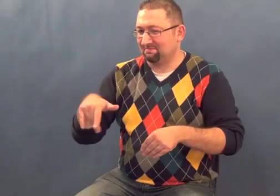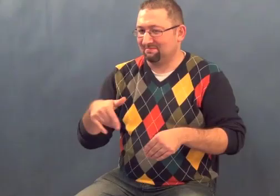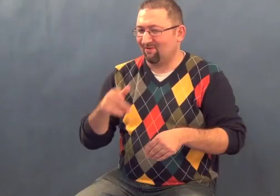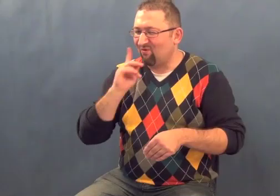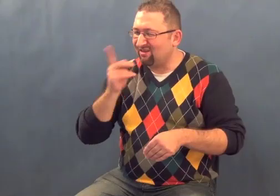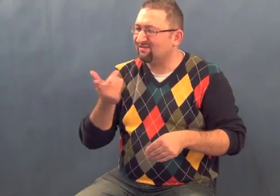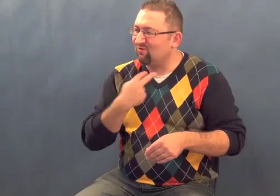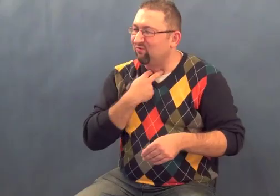Właśnie, nie ma wyjścia.